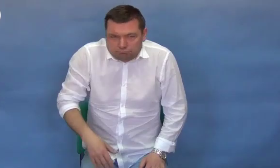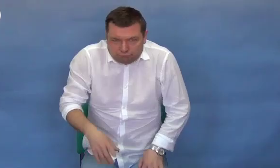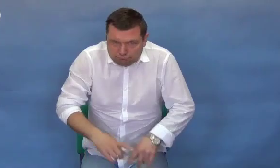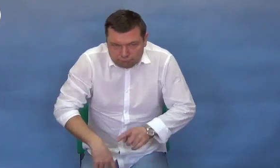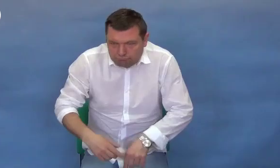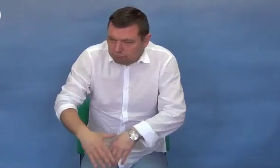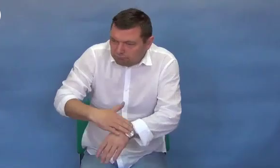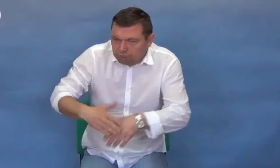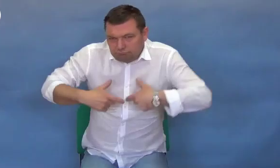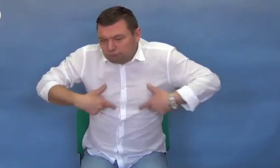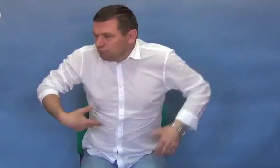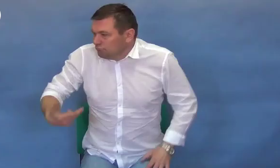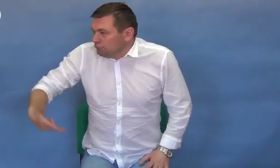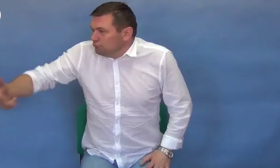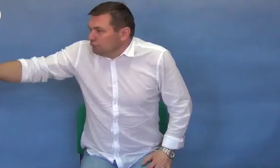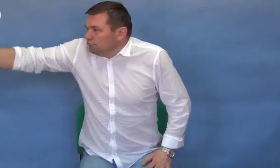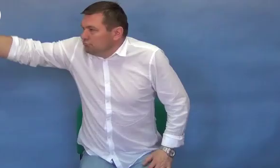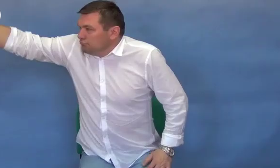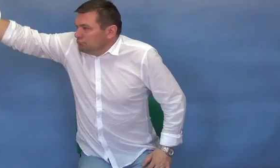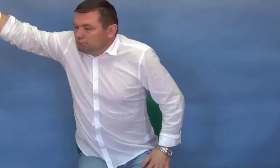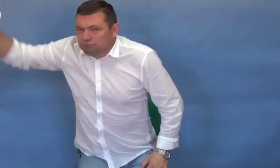Ludzie leżeli goli i w kostiumach kąpielowych, normalnie.